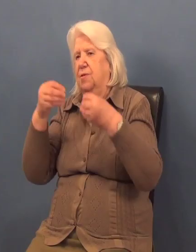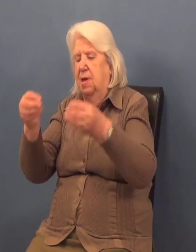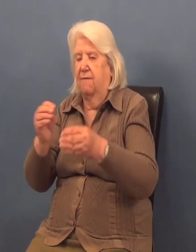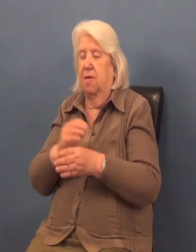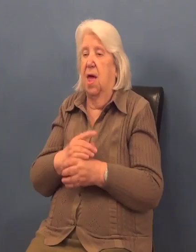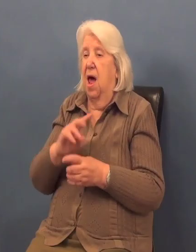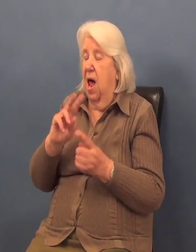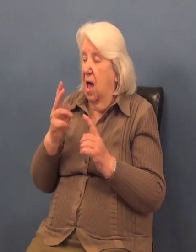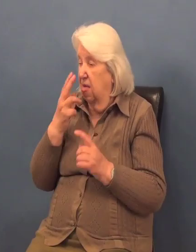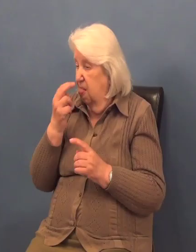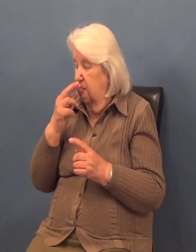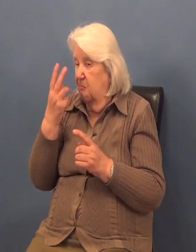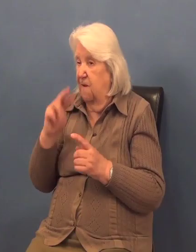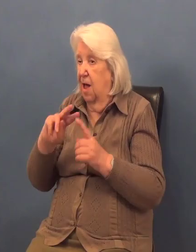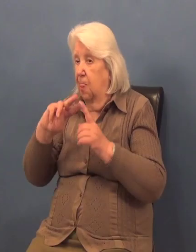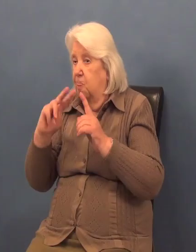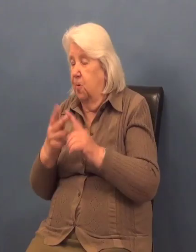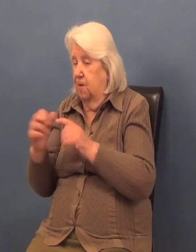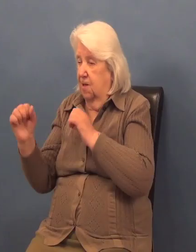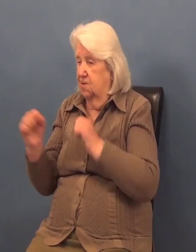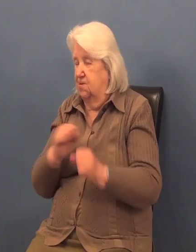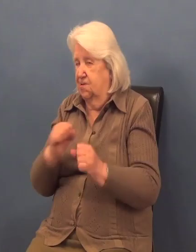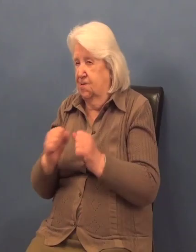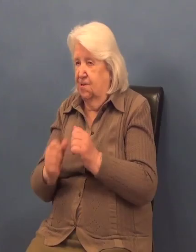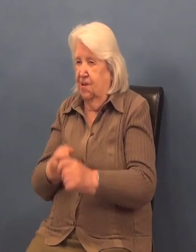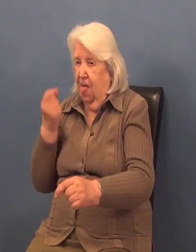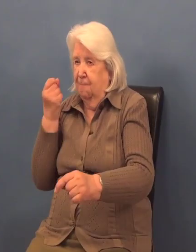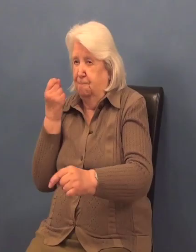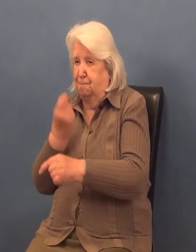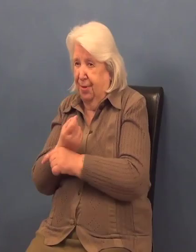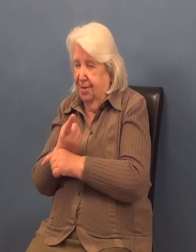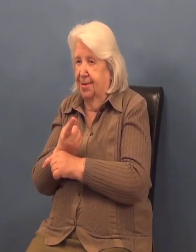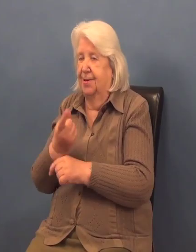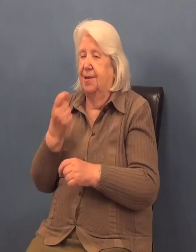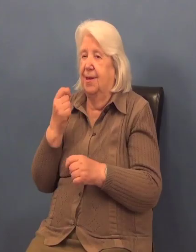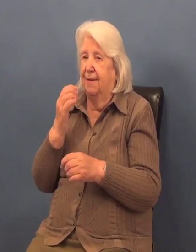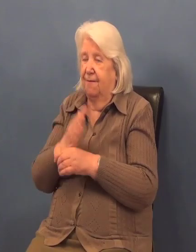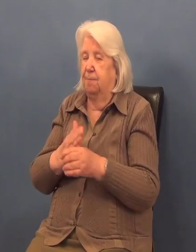A smarkacz znowu idzie, po raz drugi, biega, rzuca kamienie i wybija szyby.